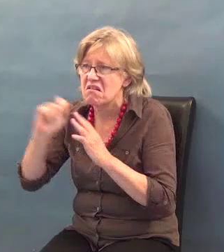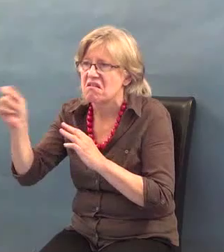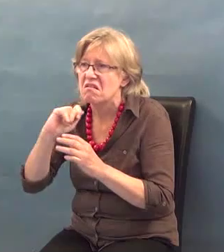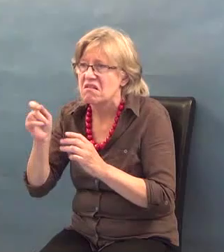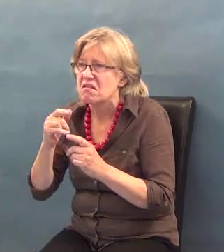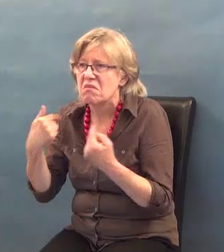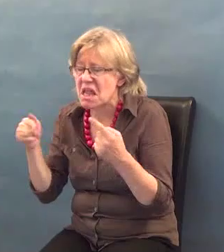Będę dojeżdżać.